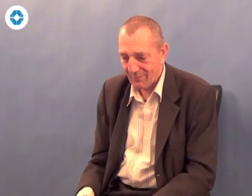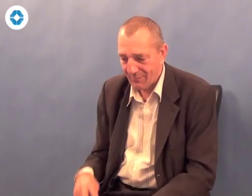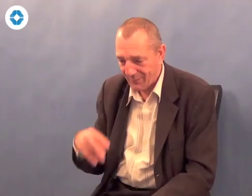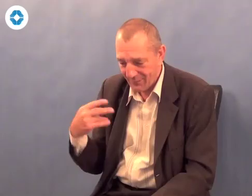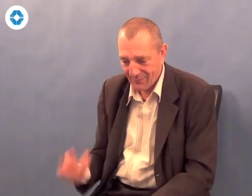Upada.